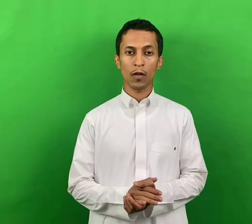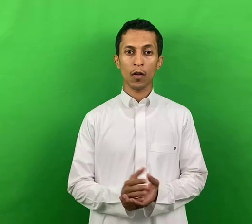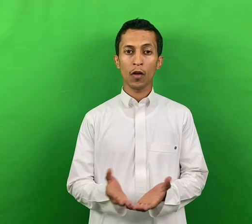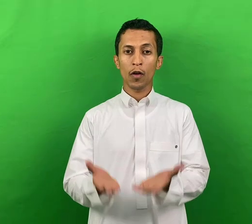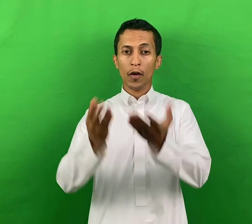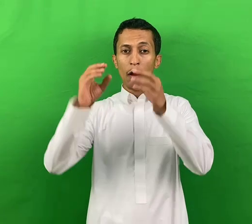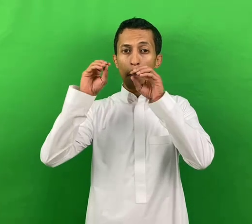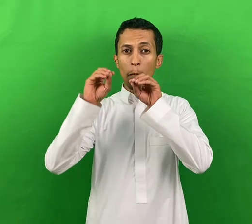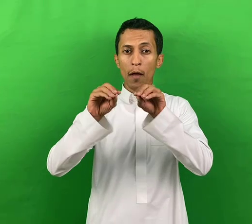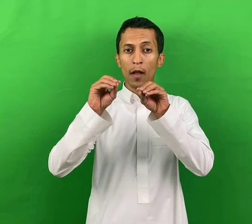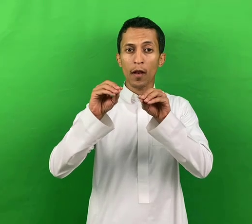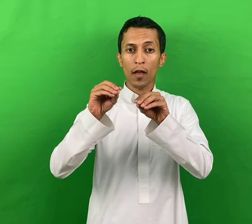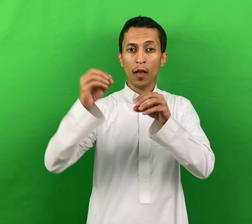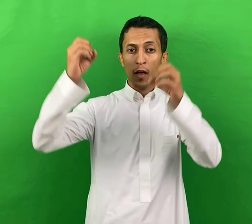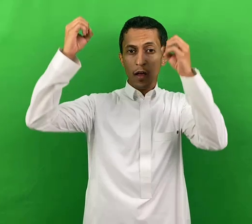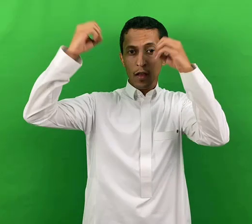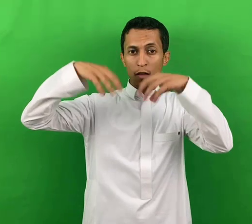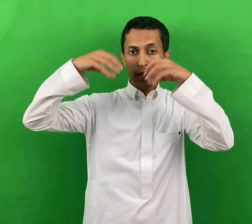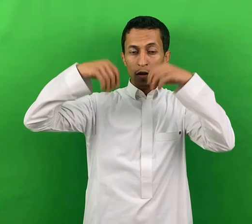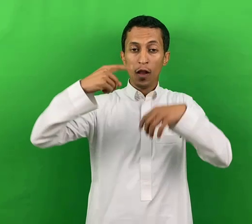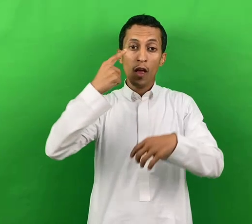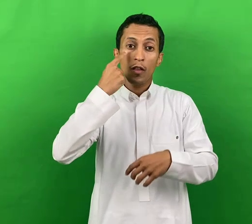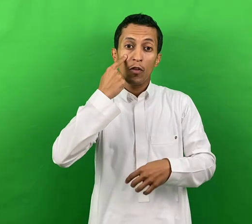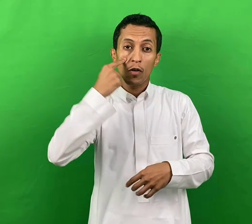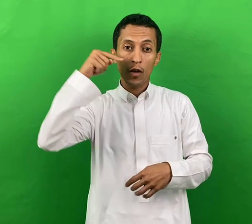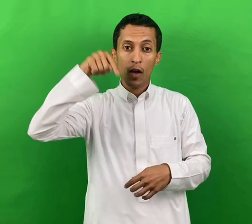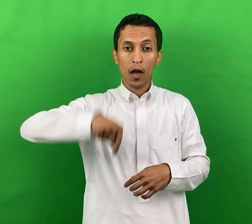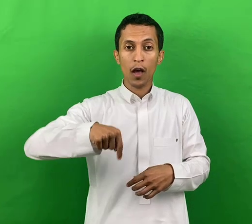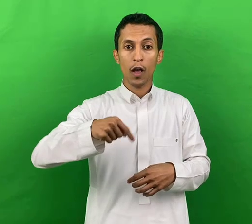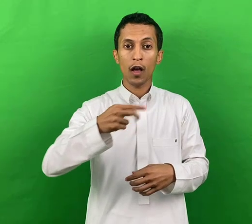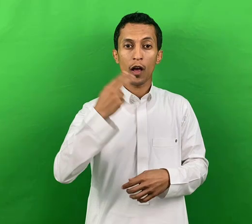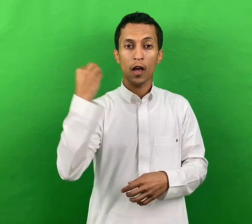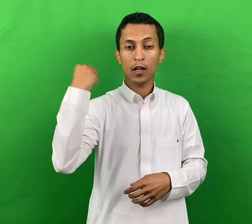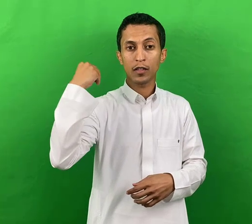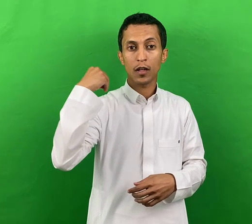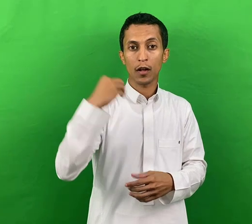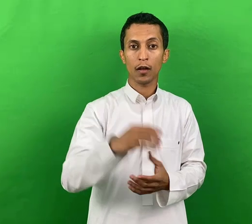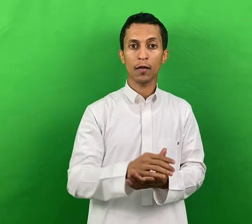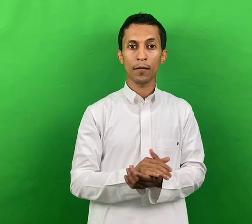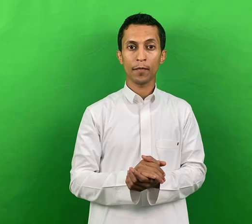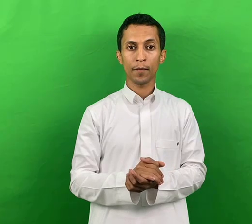ربنا آتنا في الدنيا حسنة